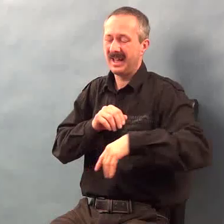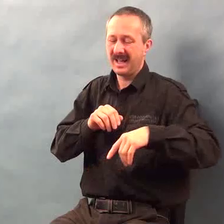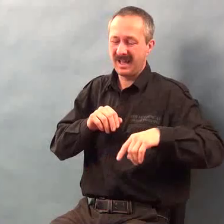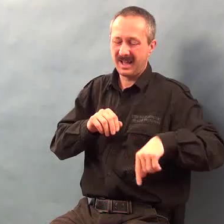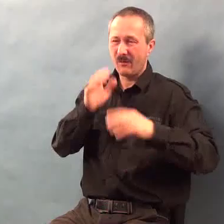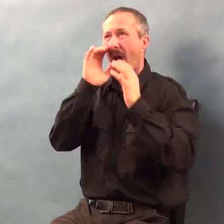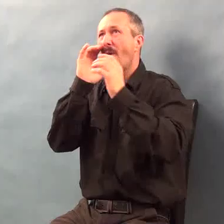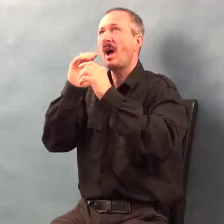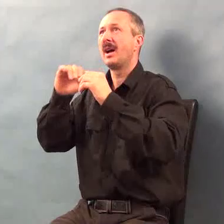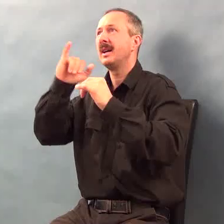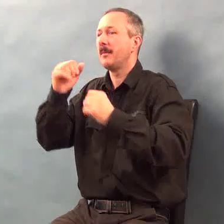Chłopiec krzyczał i zaczął biegać.